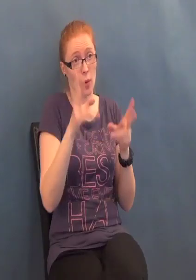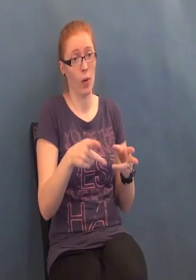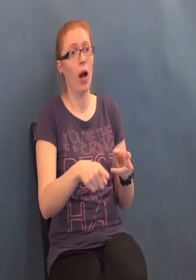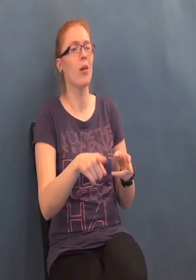To okej.